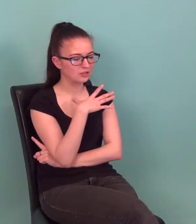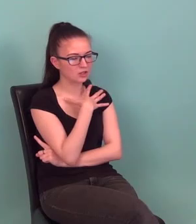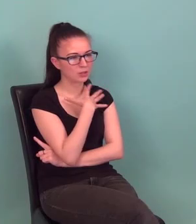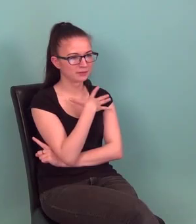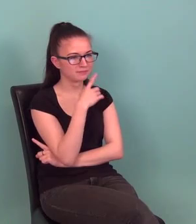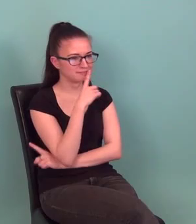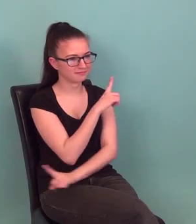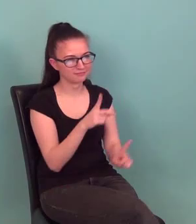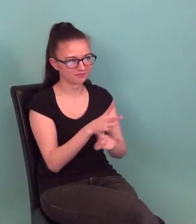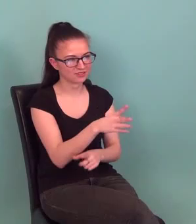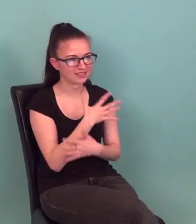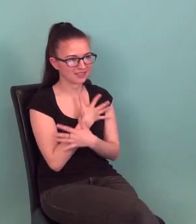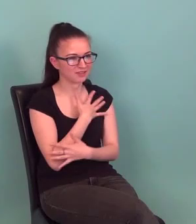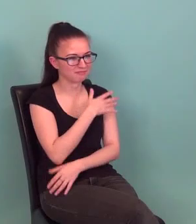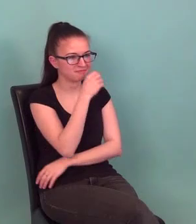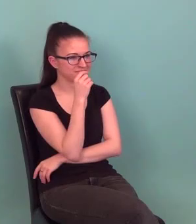Nie wolno się kąpać, nie wolno wchodzić i się kąpać.